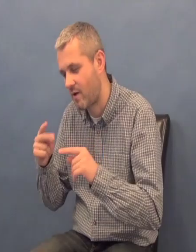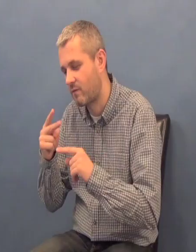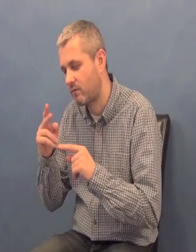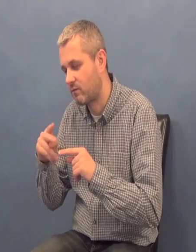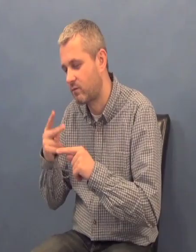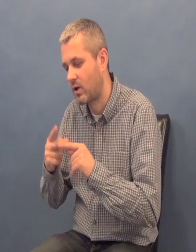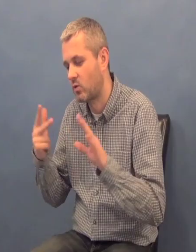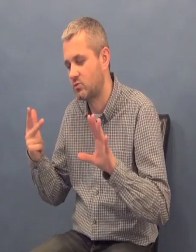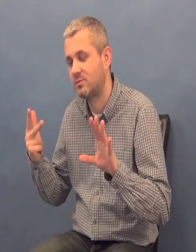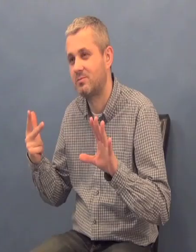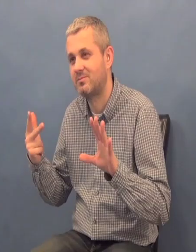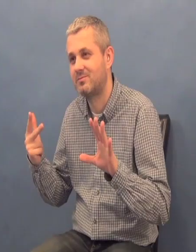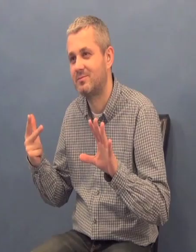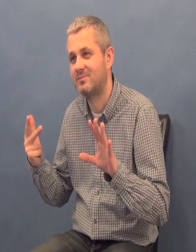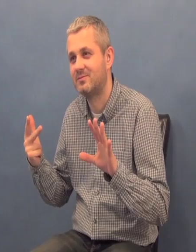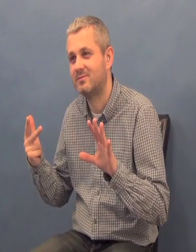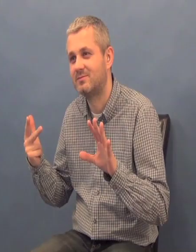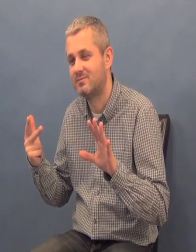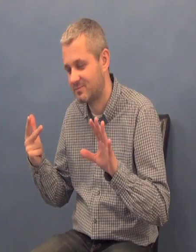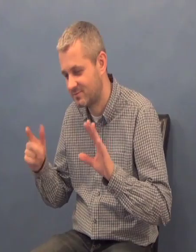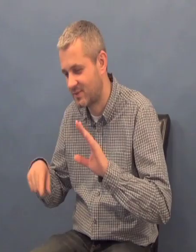Dwudziesty ósmy?